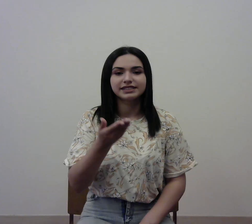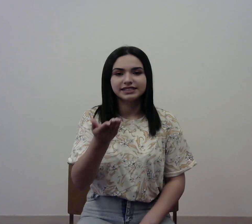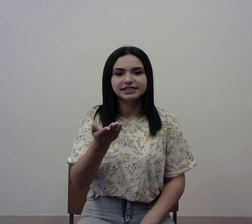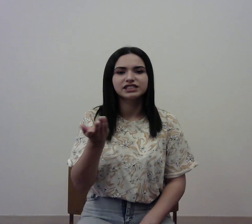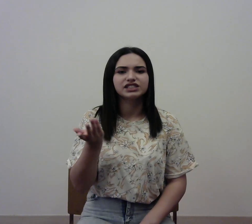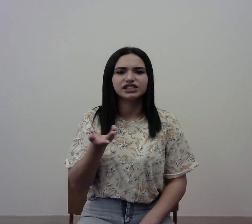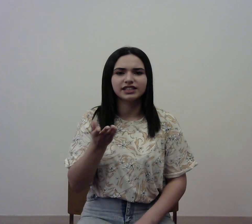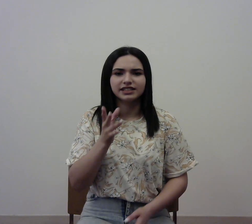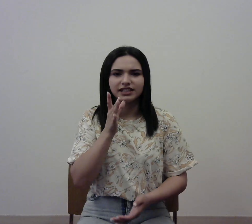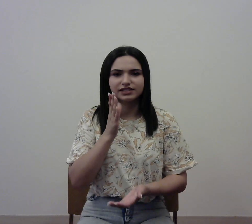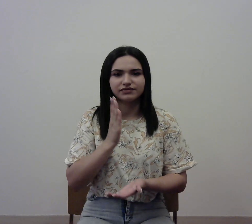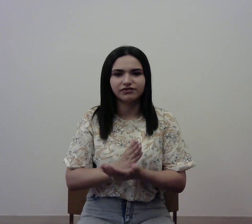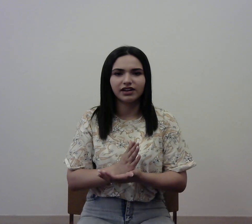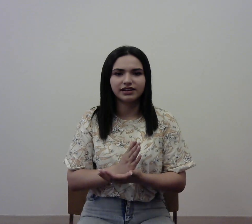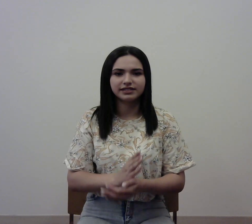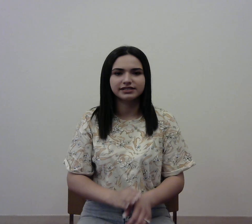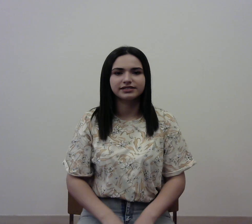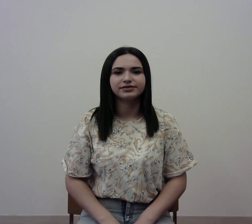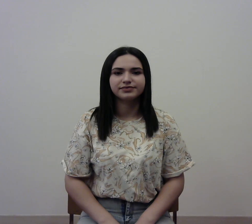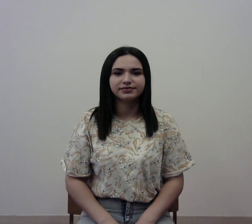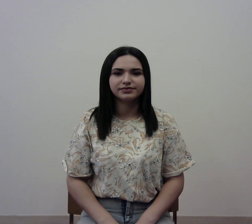Sizin neçə yaşınız var?